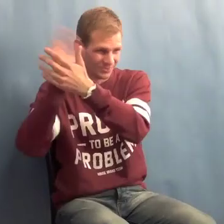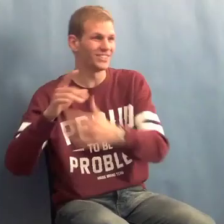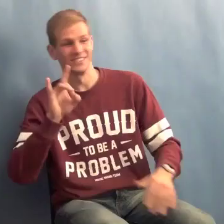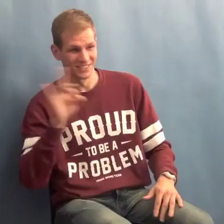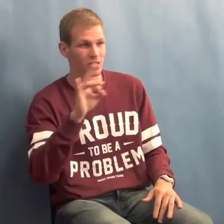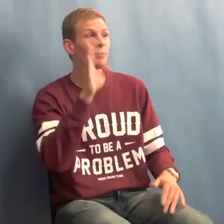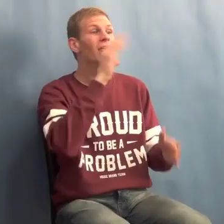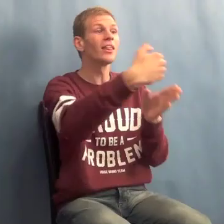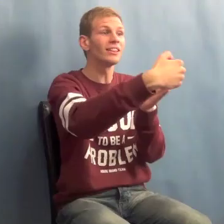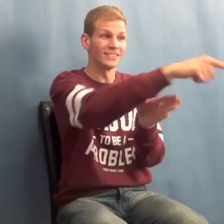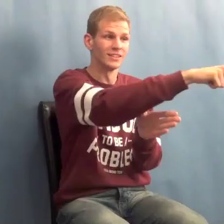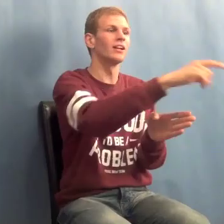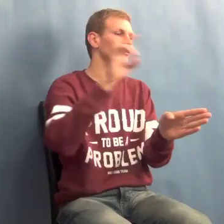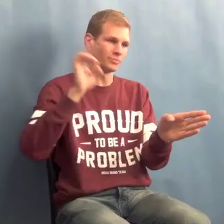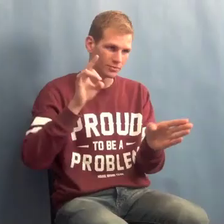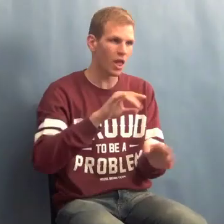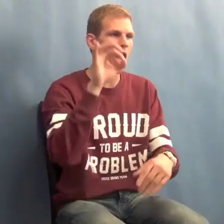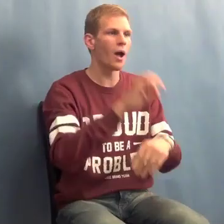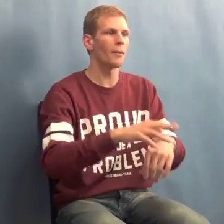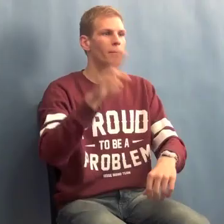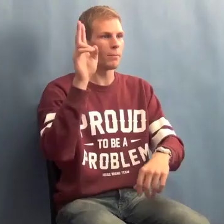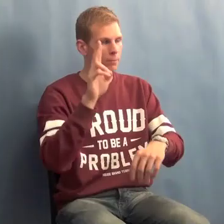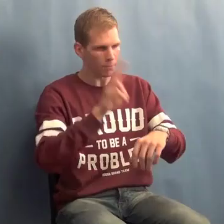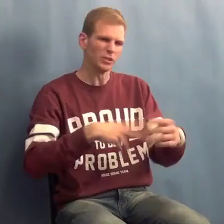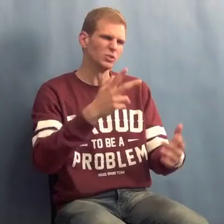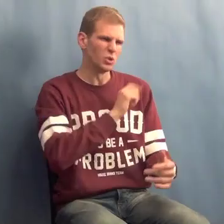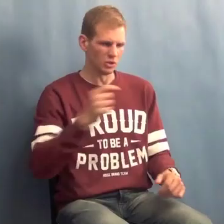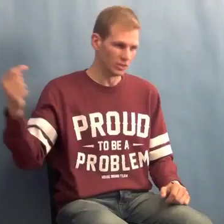Pobiegł na róg ulicy i akurat natknął się na policjanta.